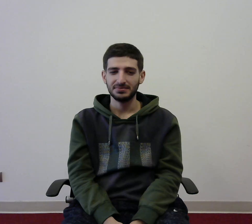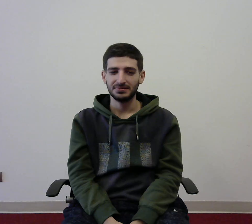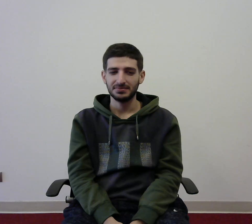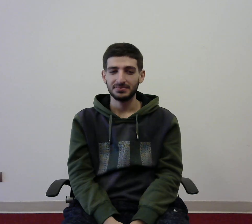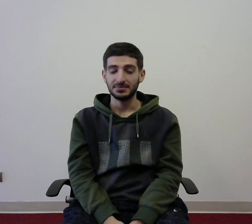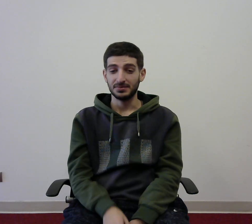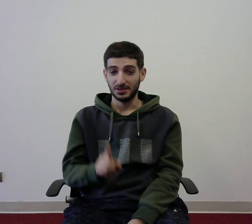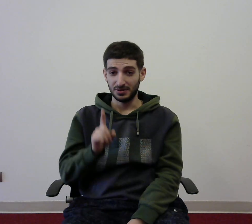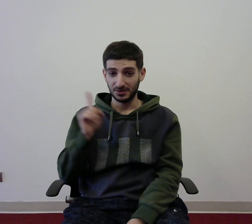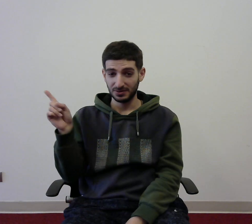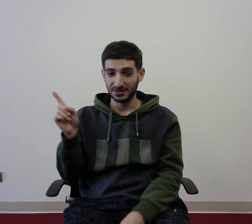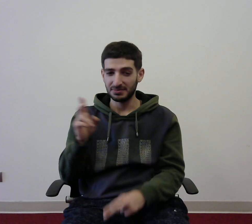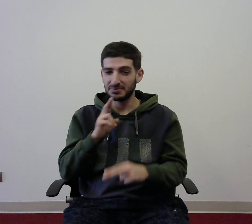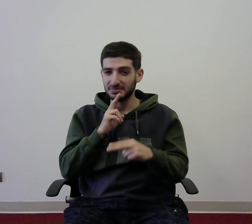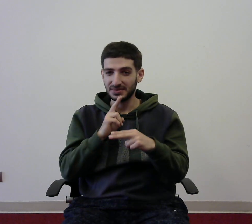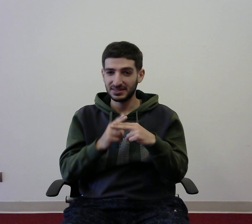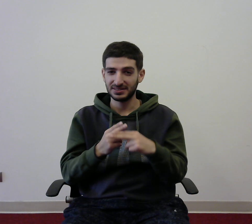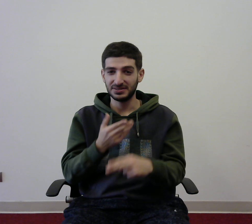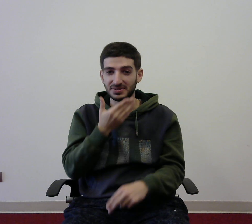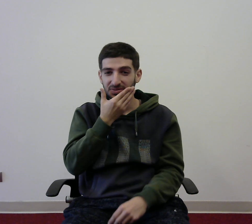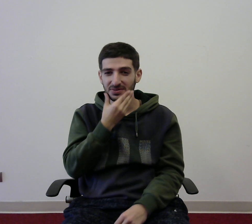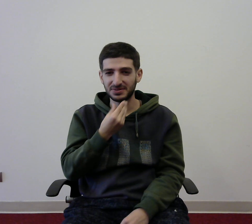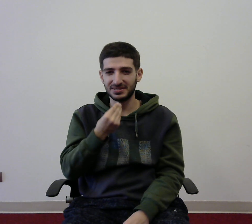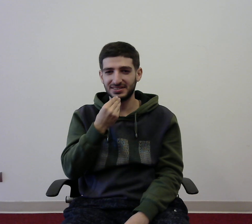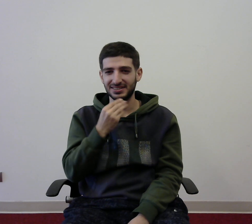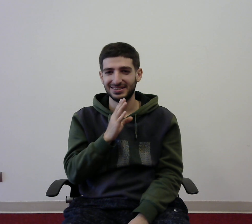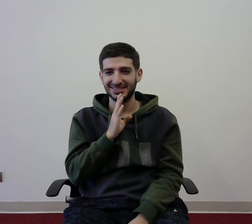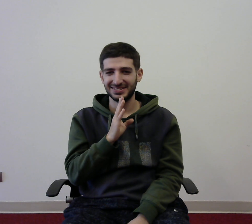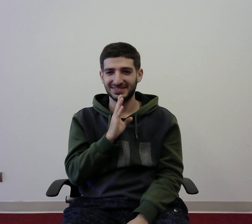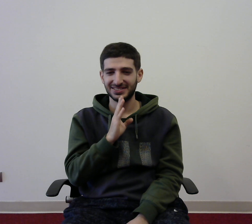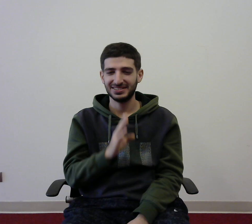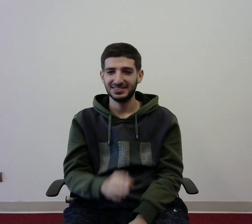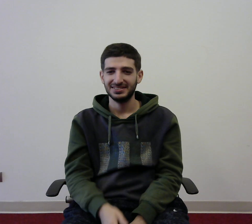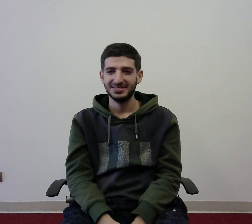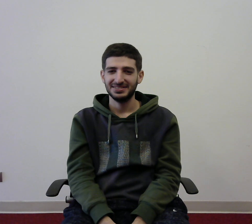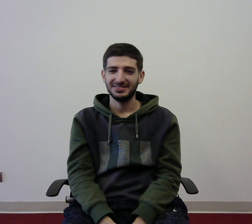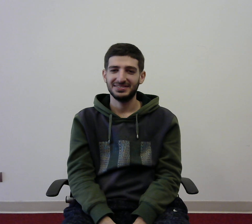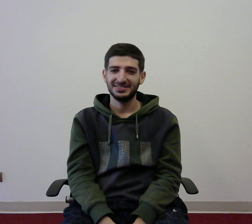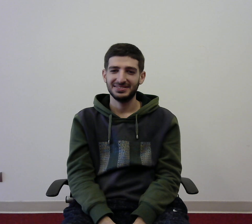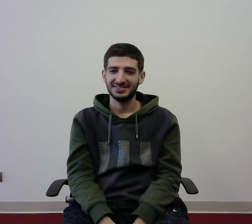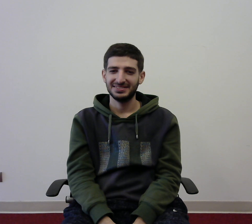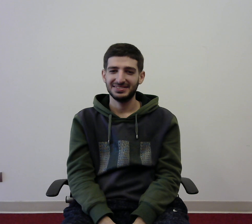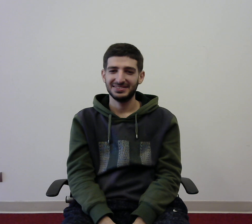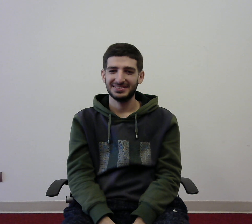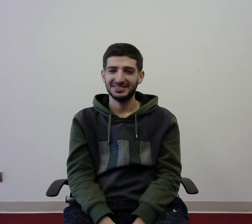Onun bacısı gözəl qızdır